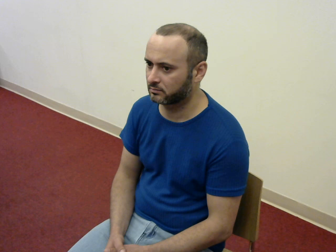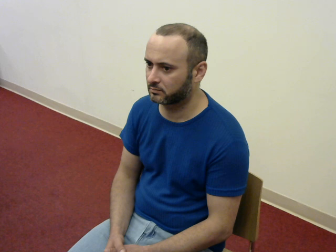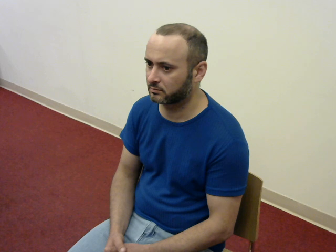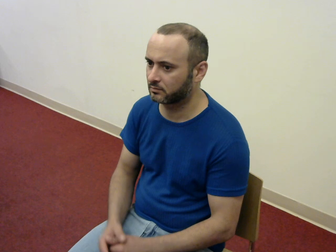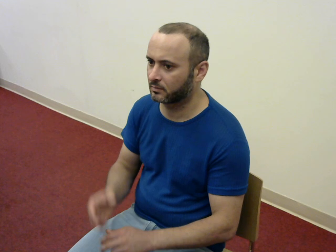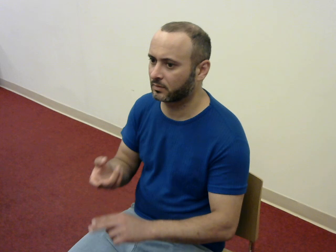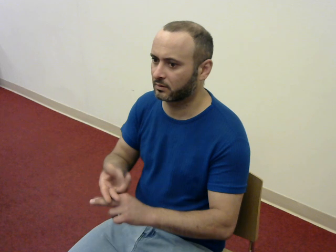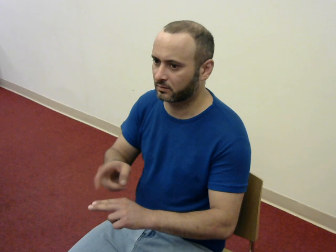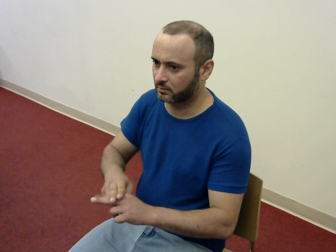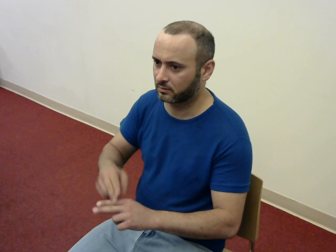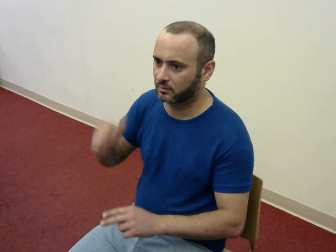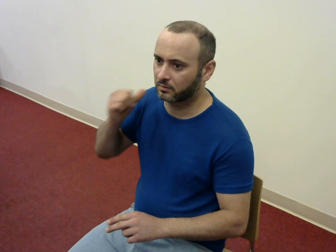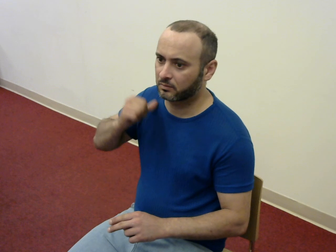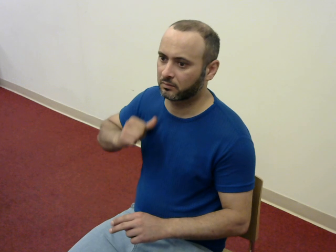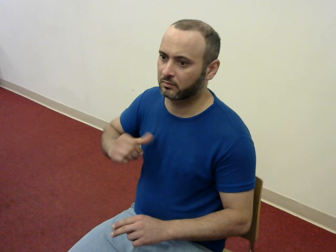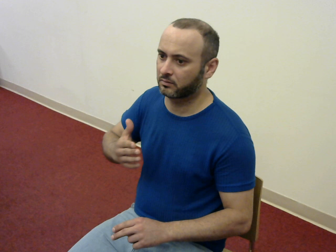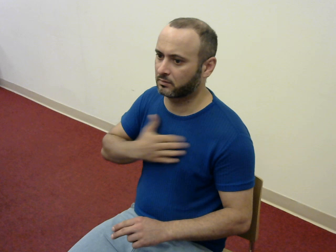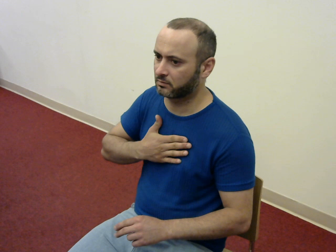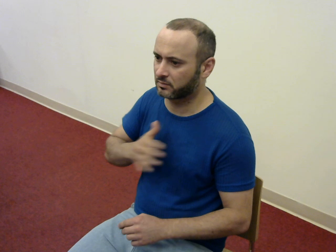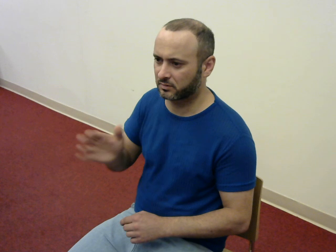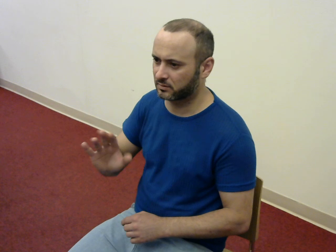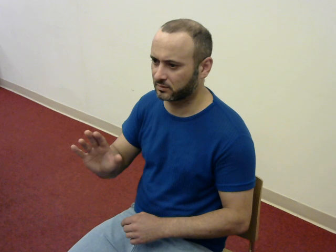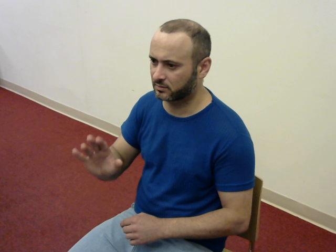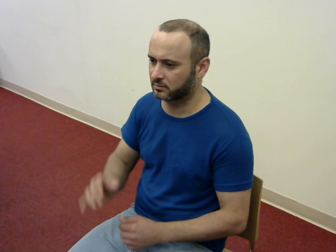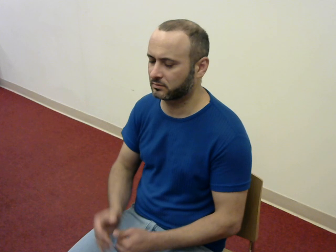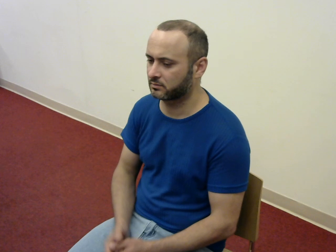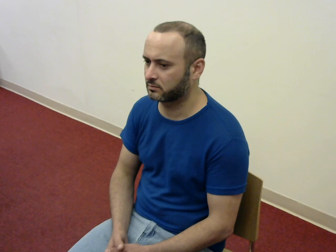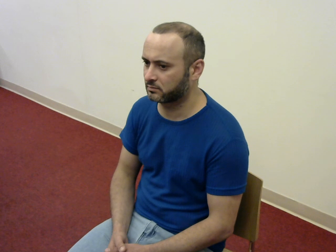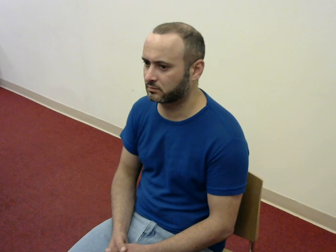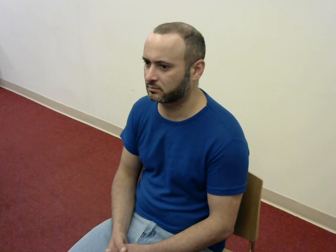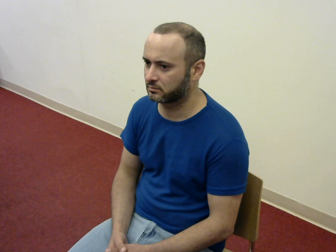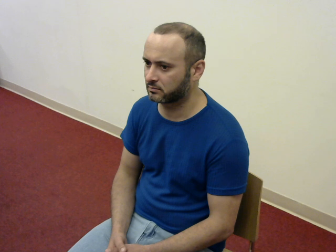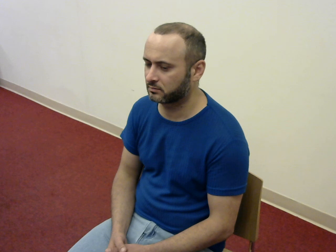Bu çanta mənim deyil